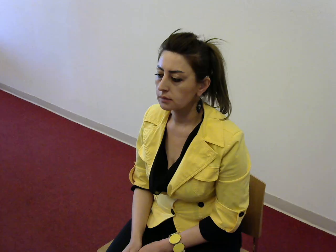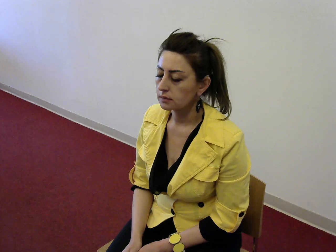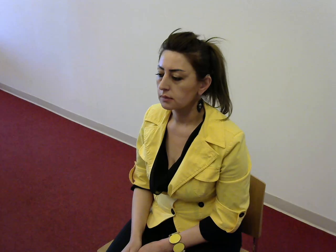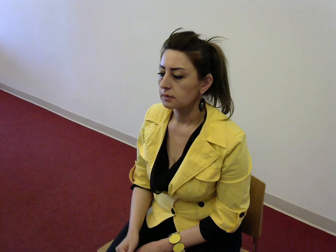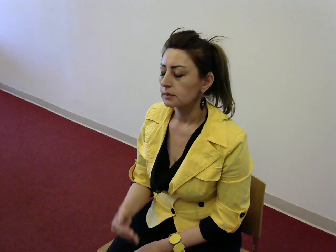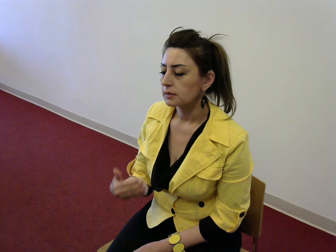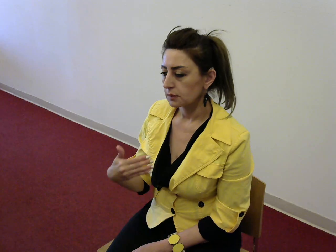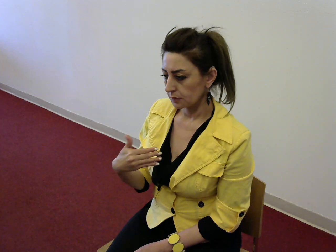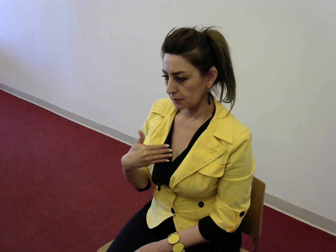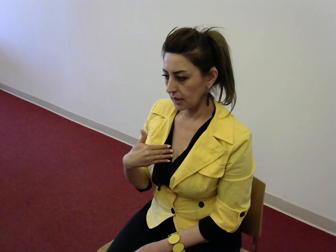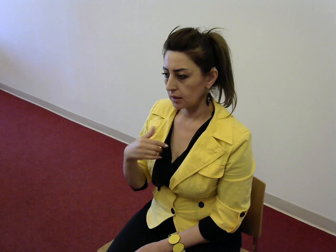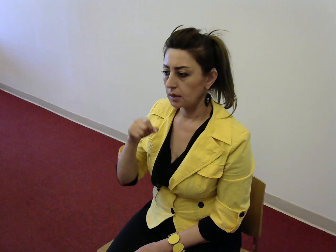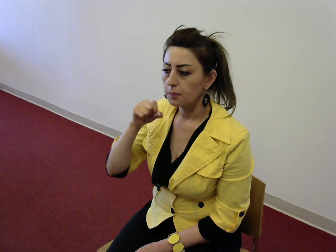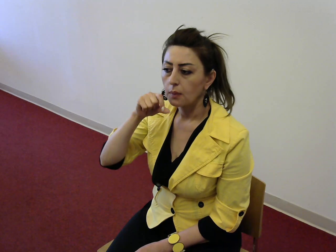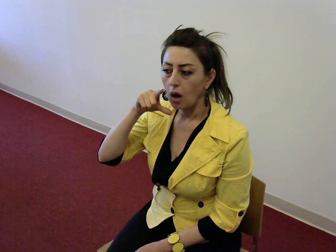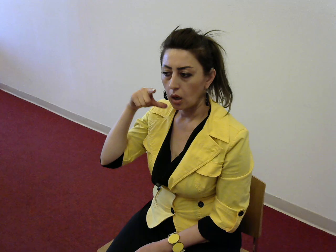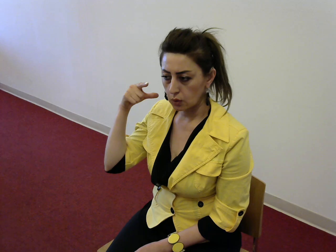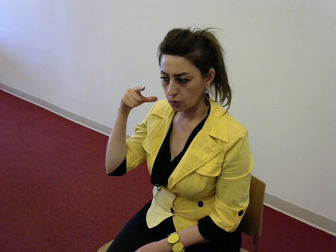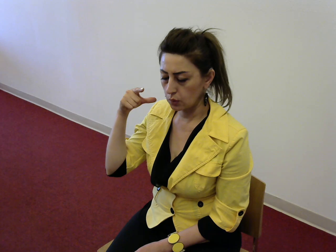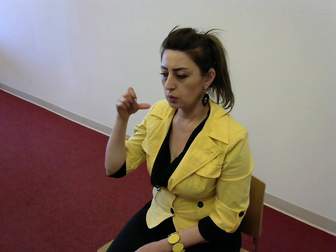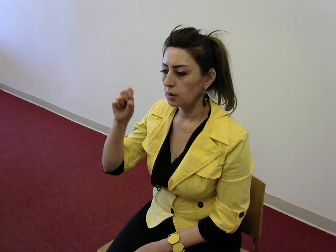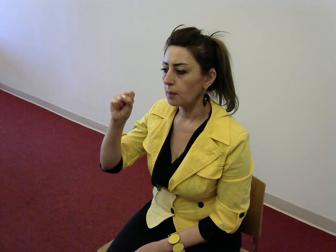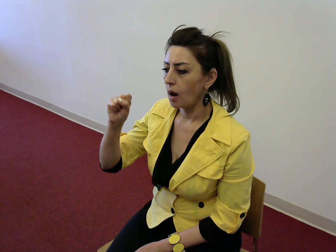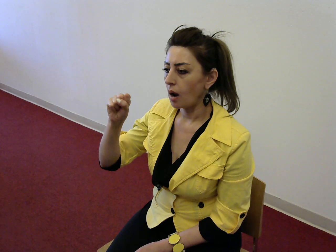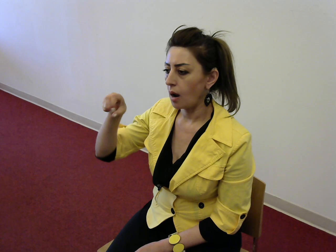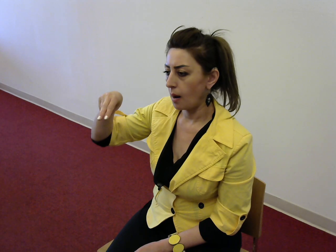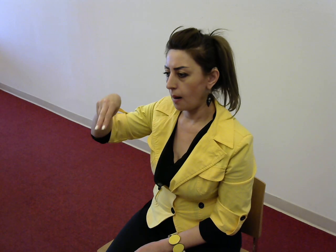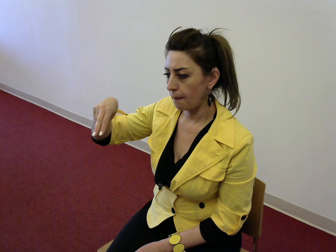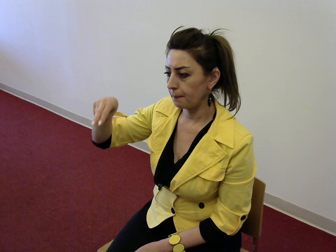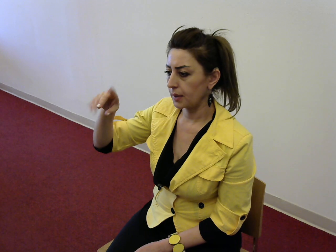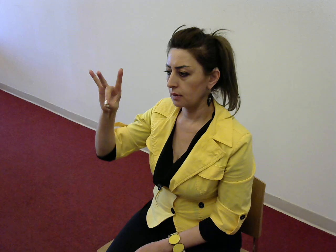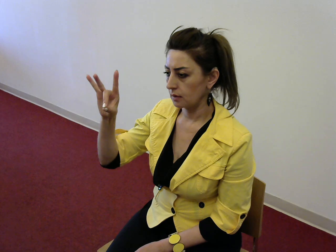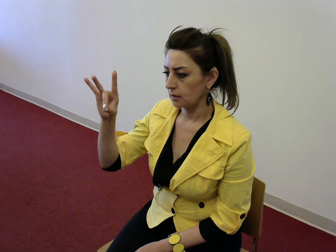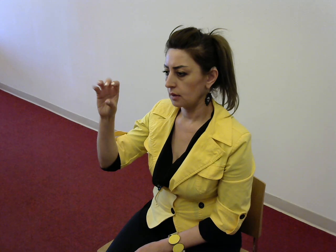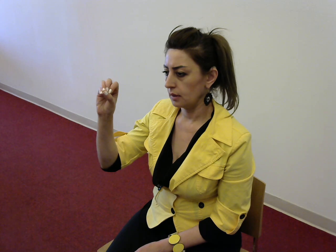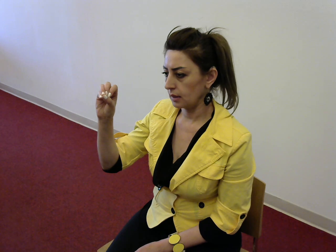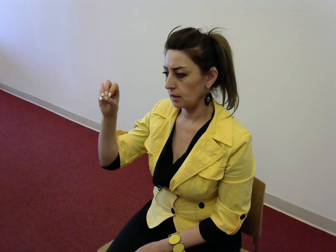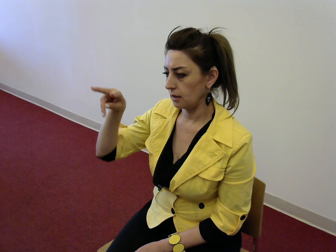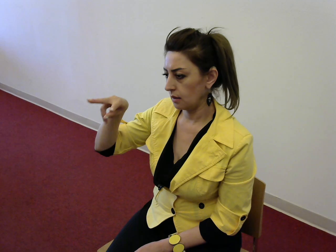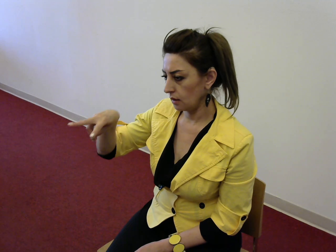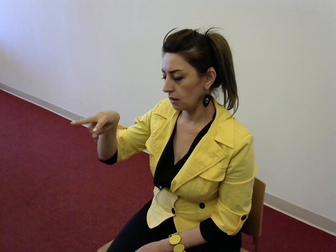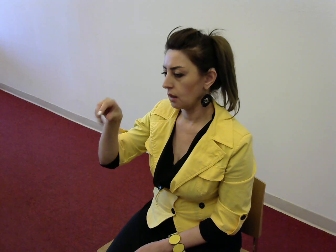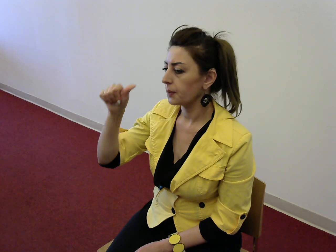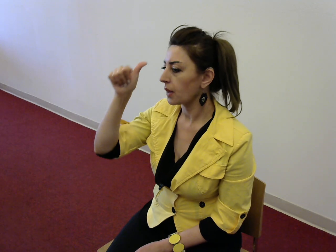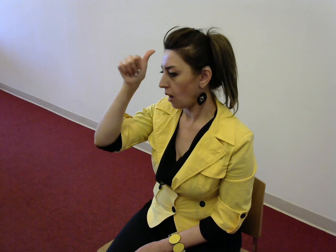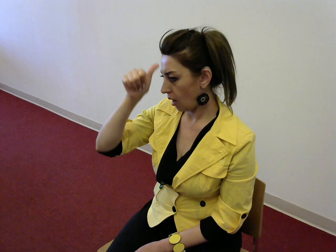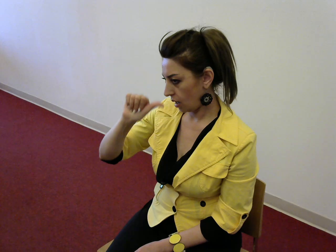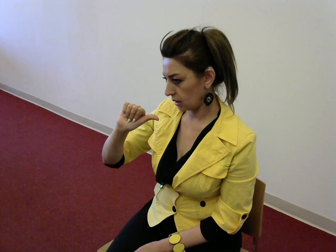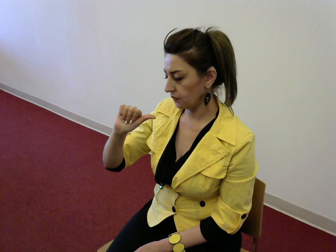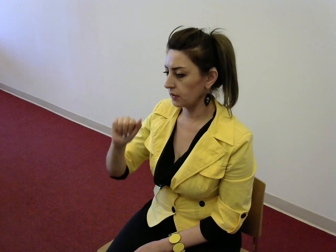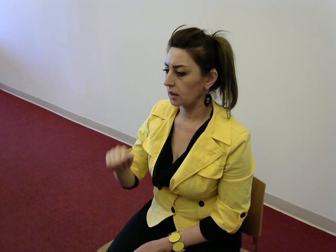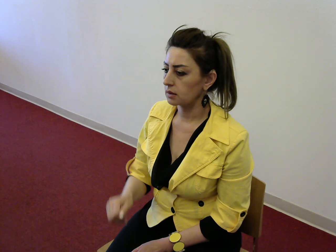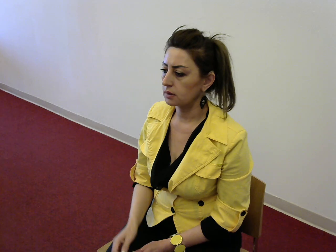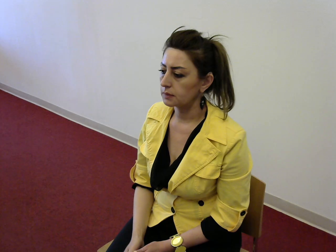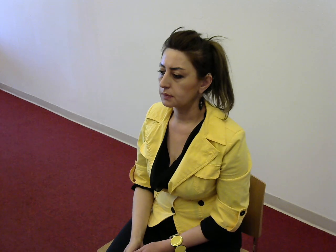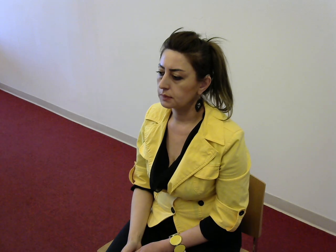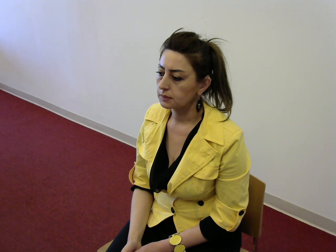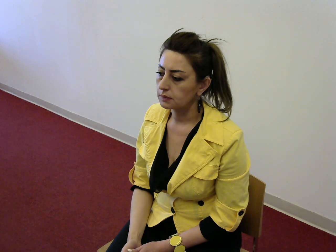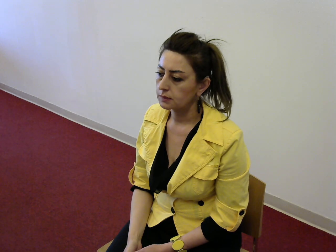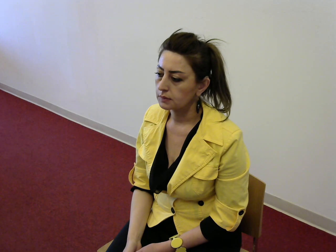Mənim ad günüm aprel ayındadır